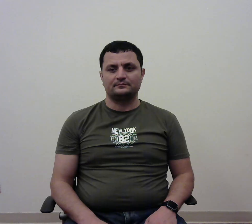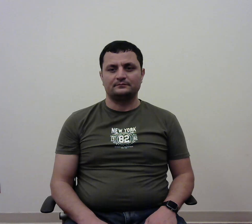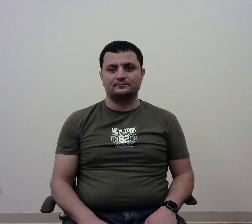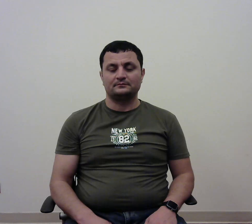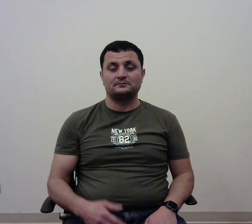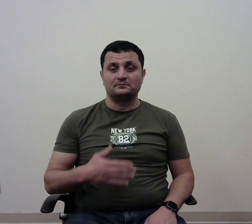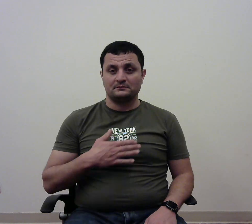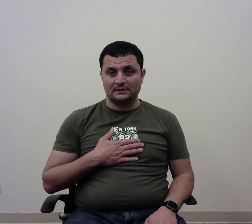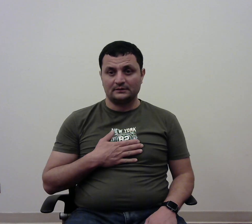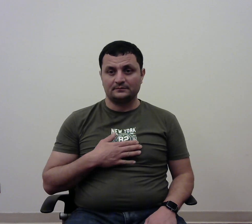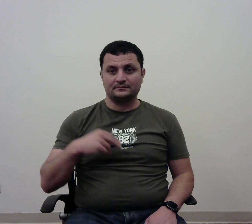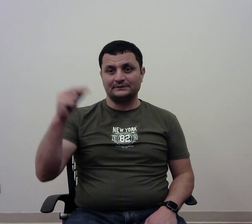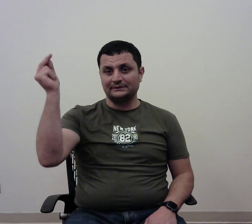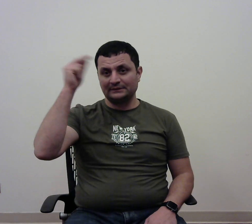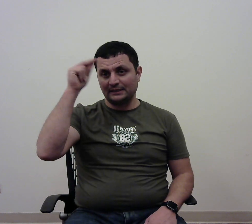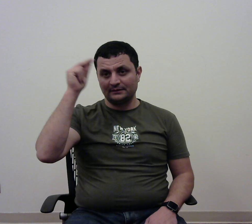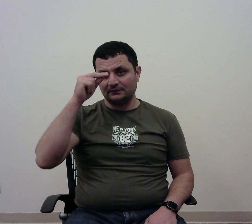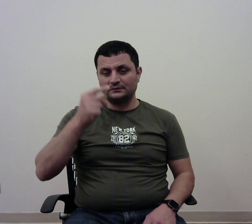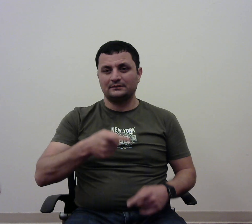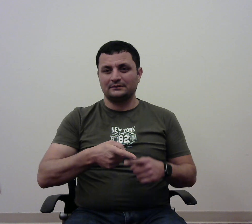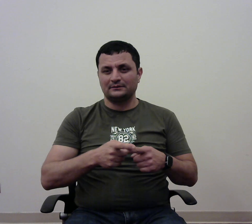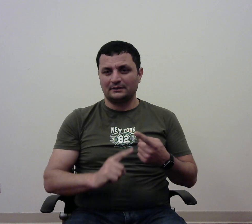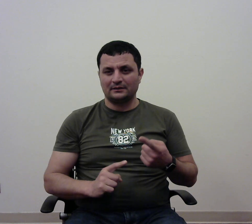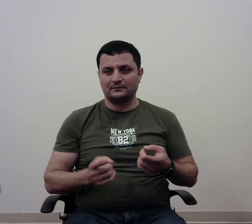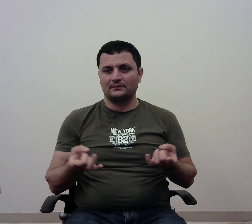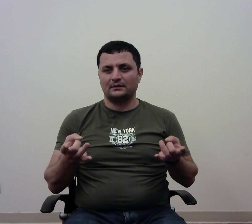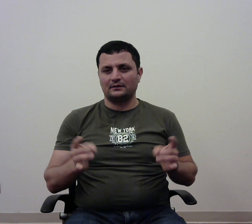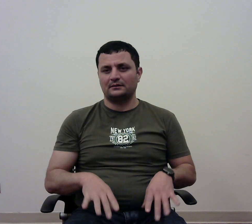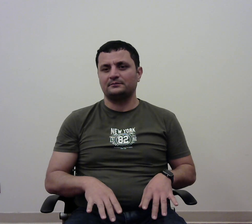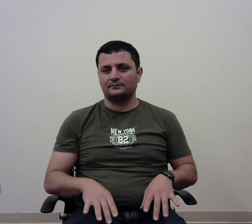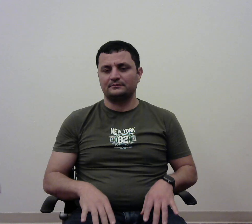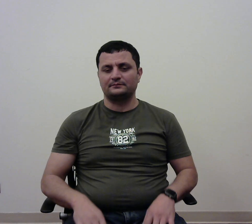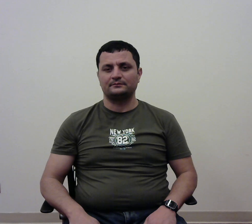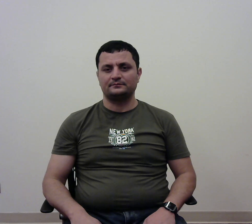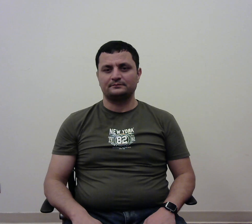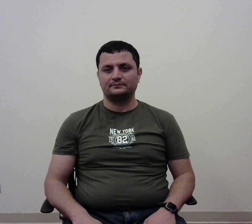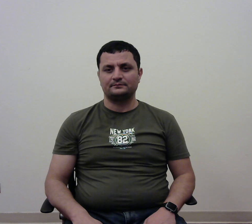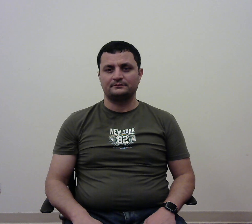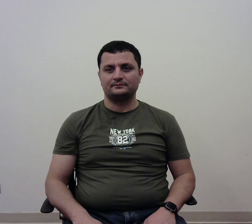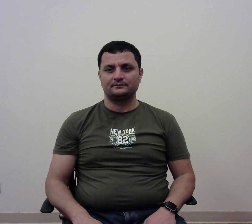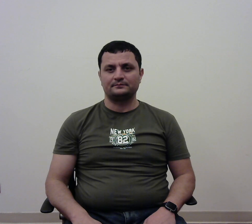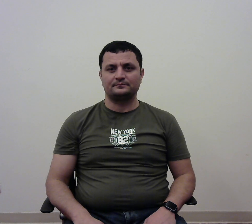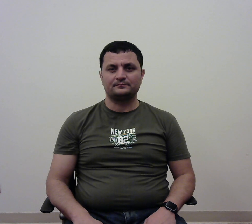Mənim təhsilim yarımçıq qalıb